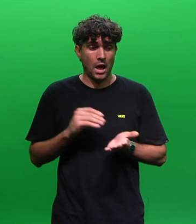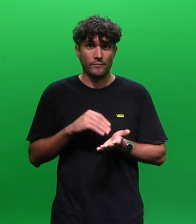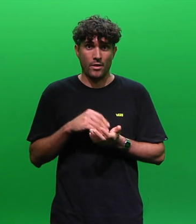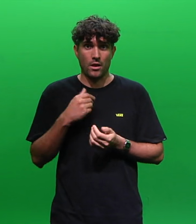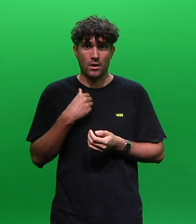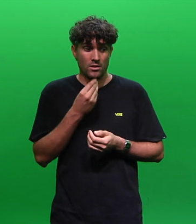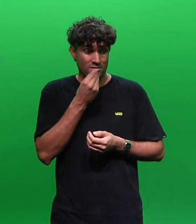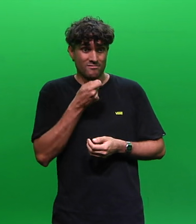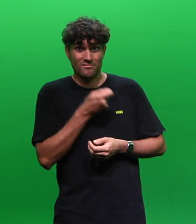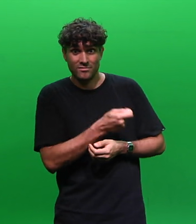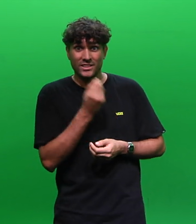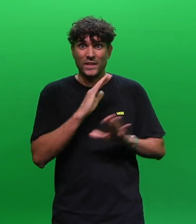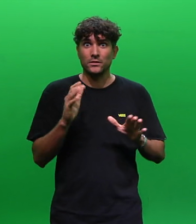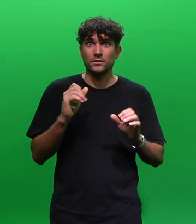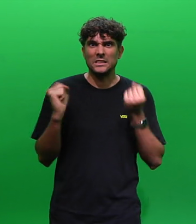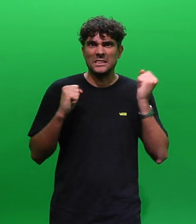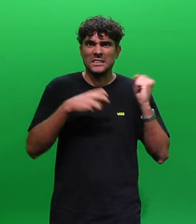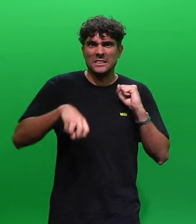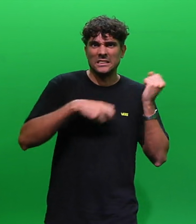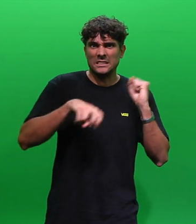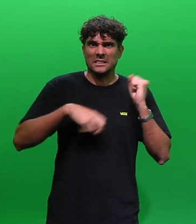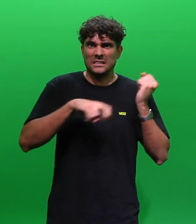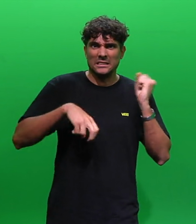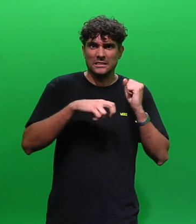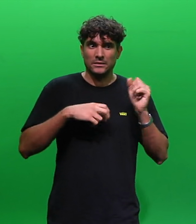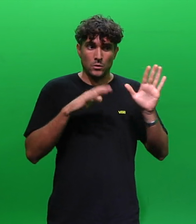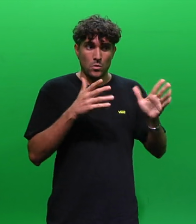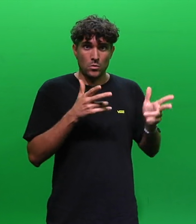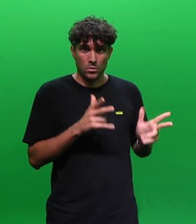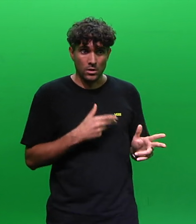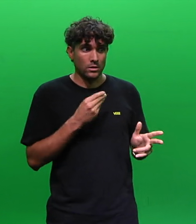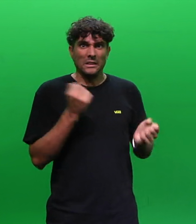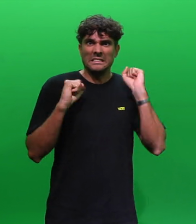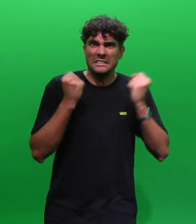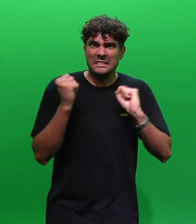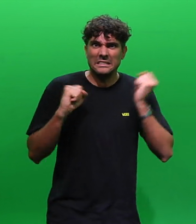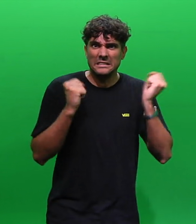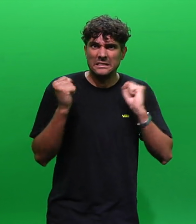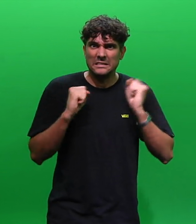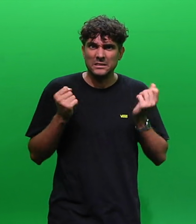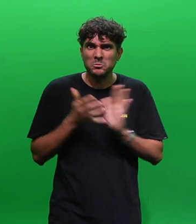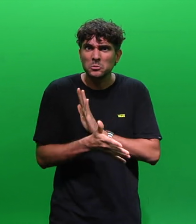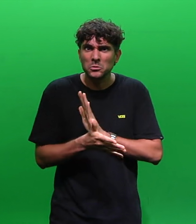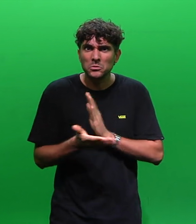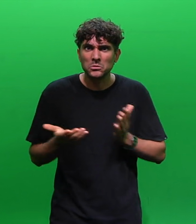De vegades després de menjar està molt nerviós i dona moltes voltes, després para i seu, però està molt nerviós, per què?